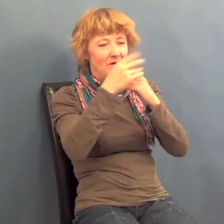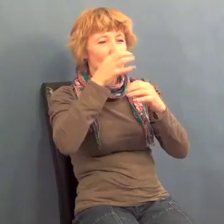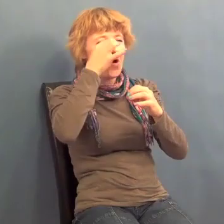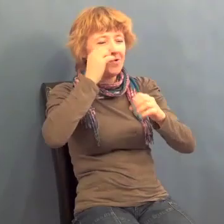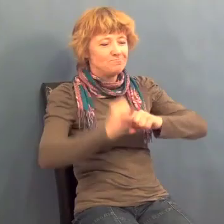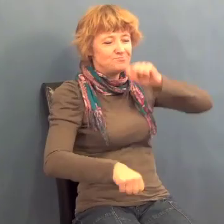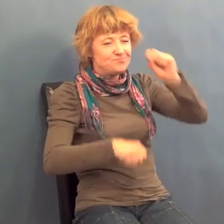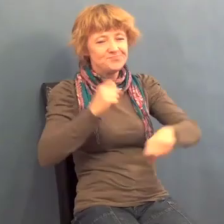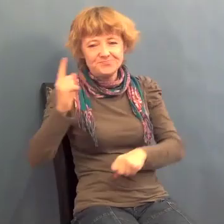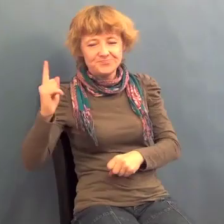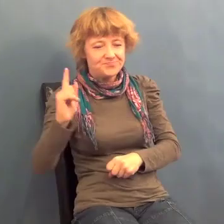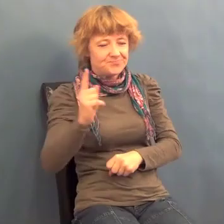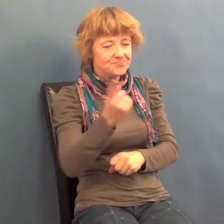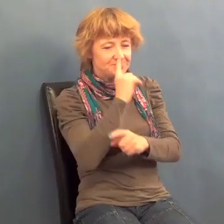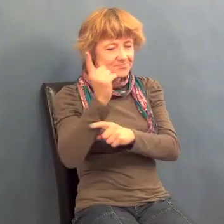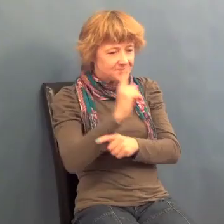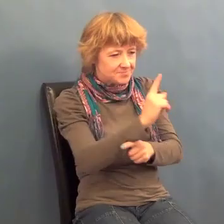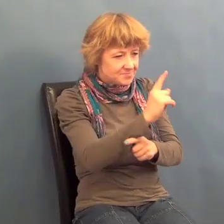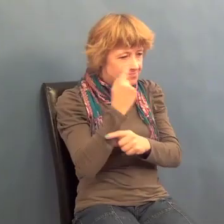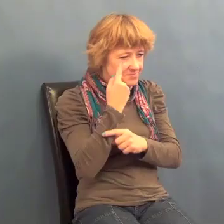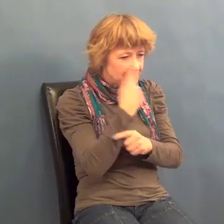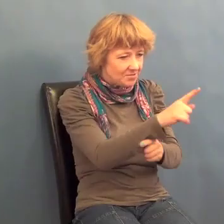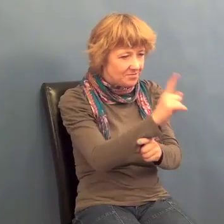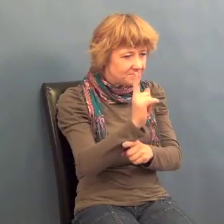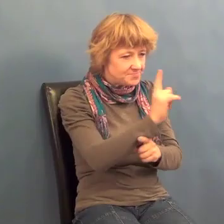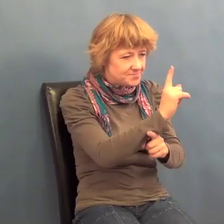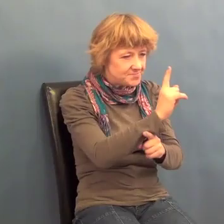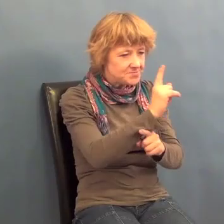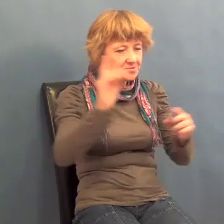A ten kot idzie, idzie, zauważa akwarium i podchodzi do niego.